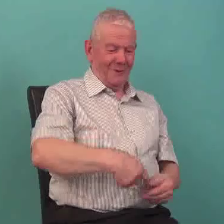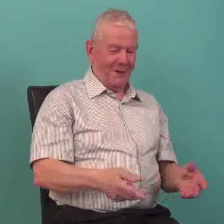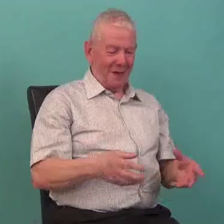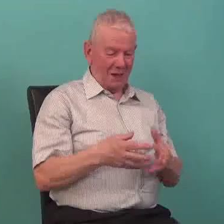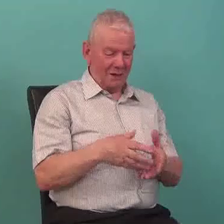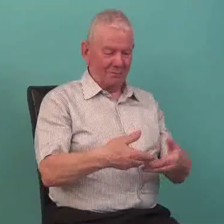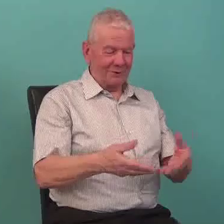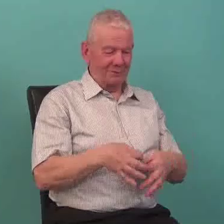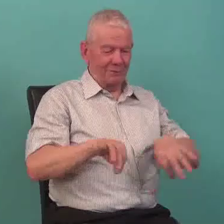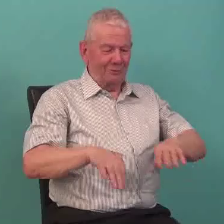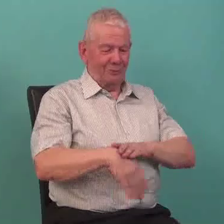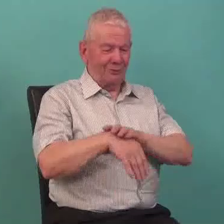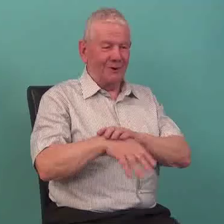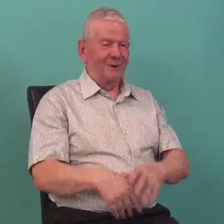Miska jest pusta.